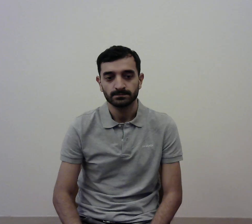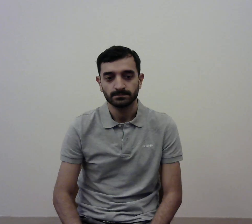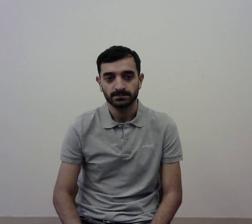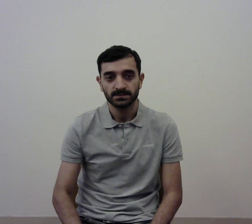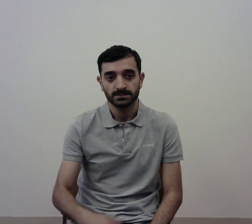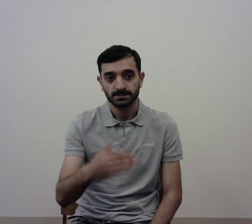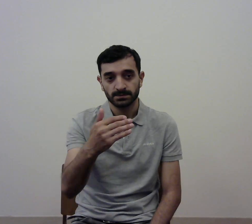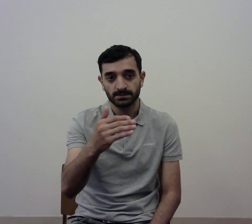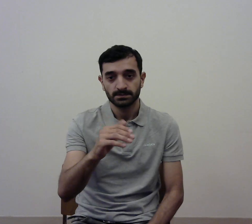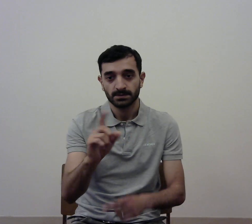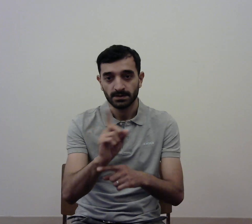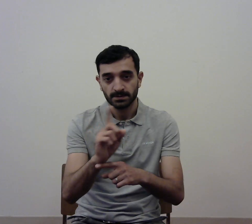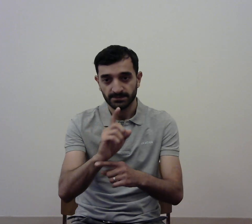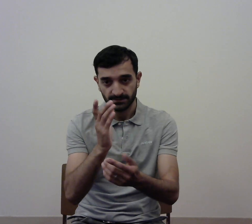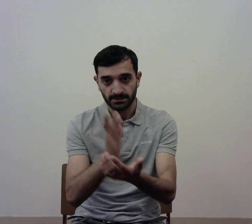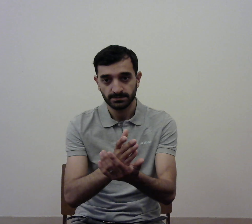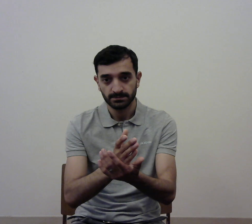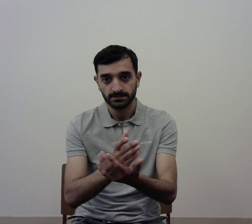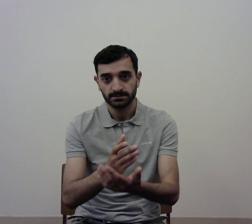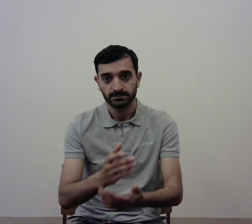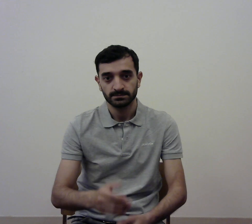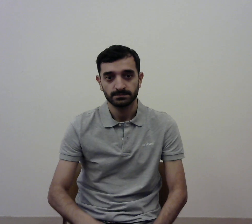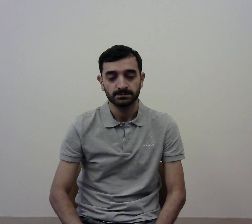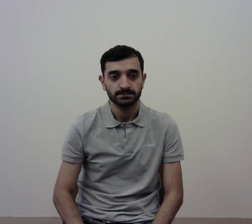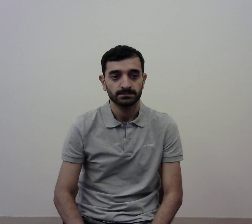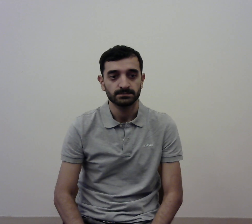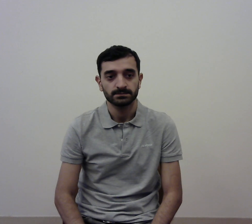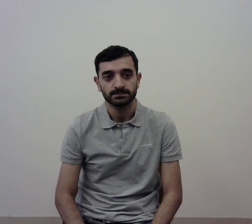Sizdə qələm varmı?